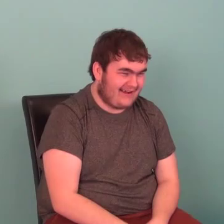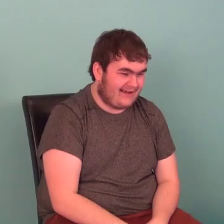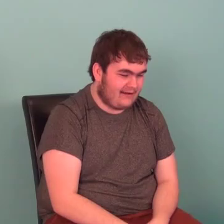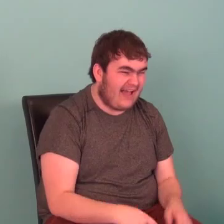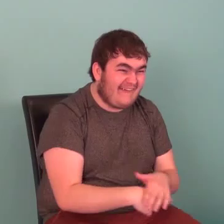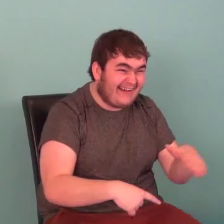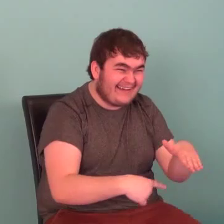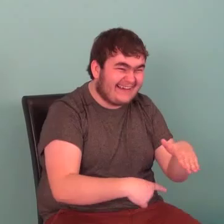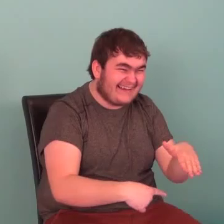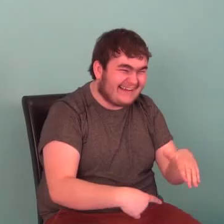Uciekać.